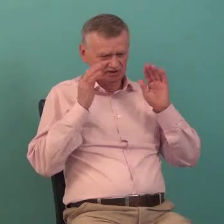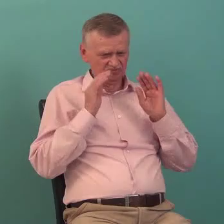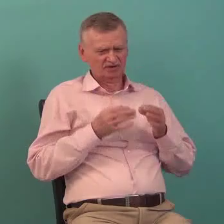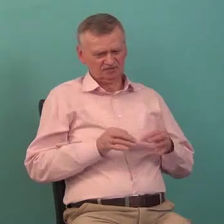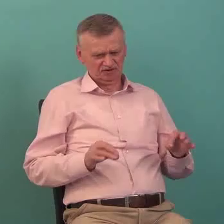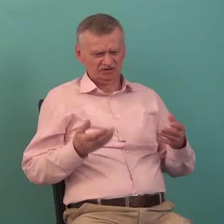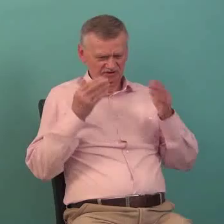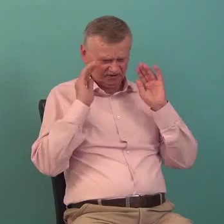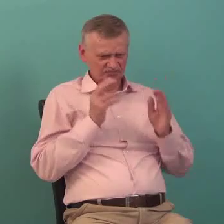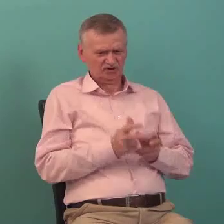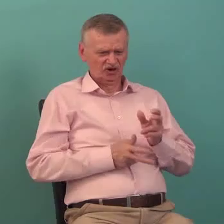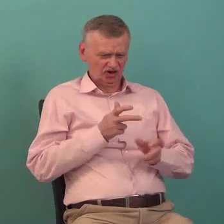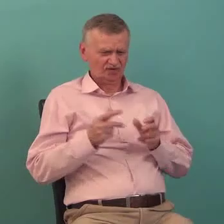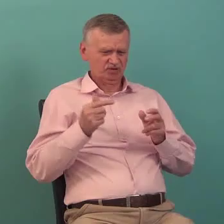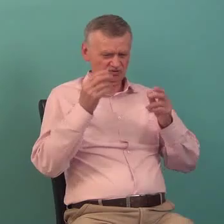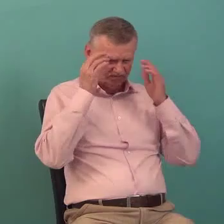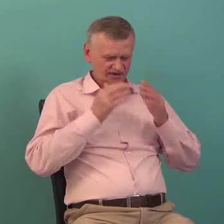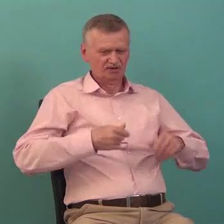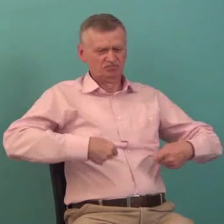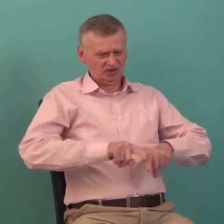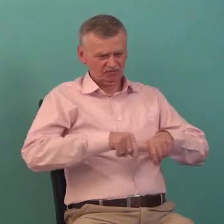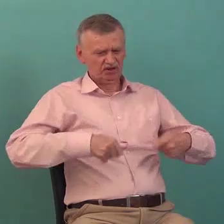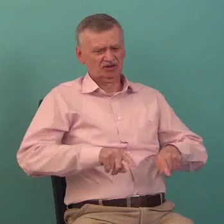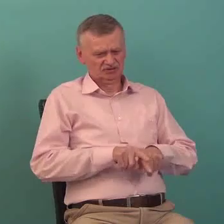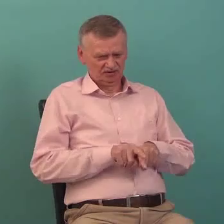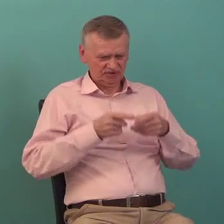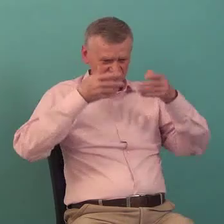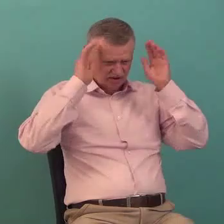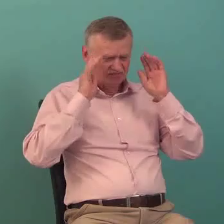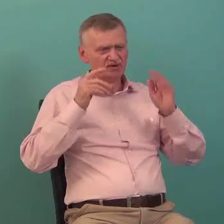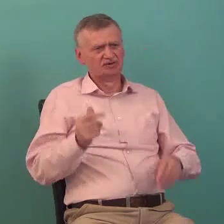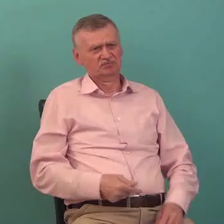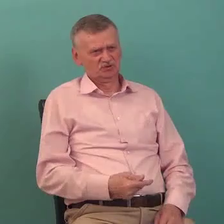Rowerzysta powinien mieć kask, motocyklista też musi mieć kask założony.